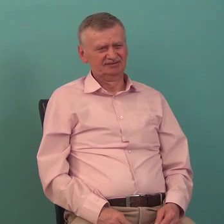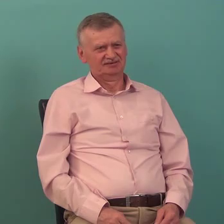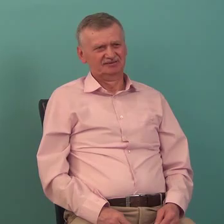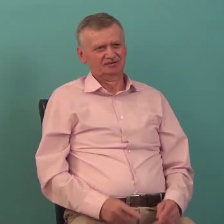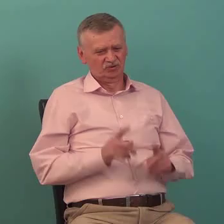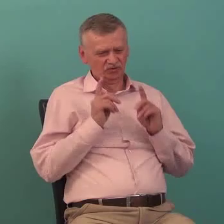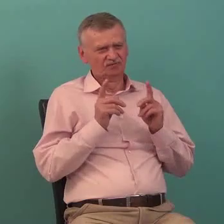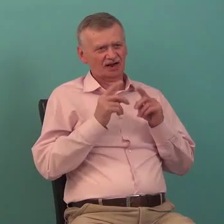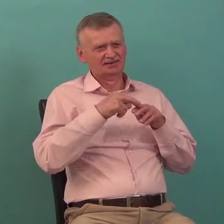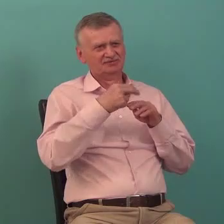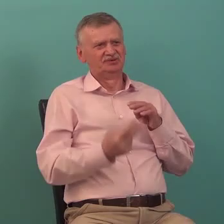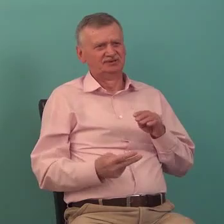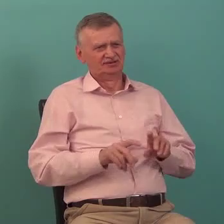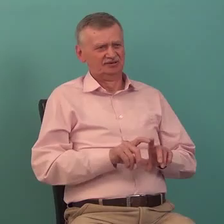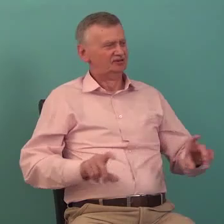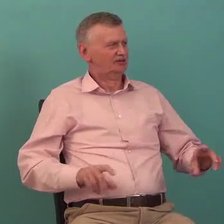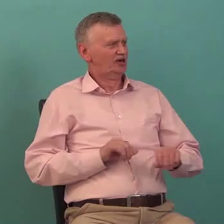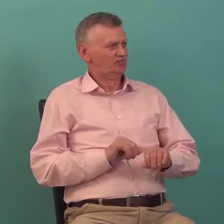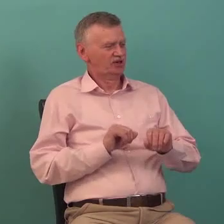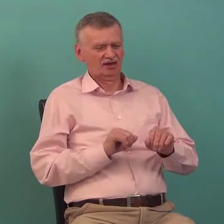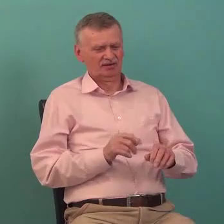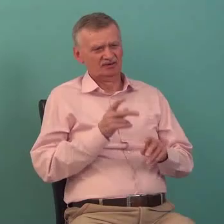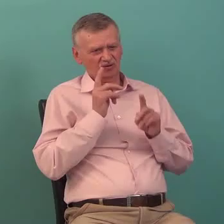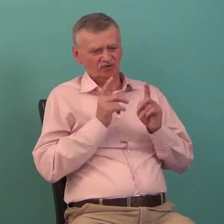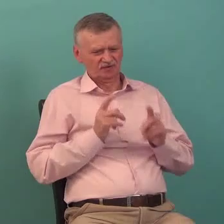Trzeba uważać, żeby nie spaść. Na dole jest ochrona.